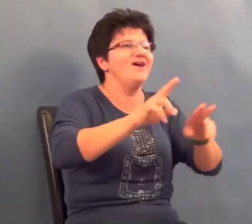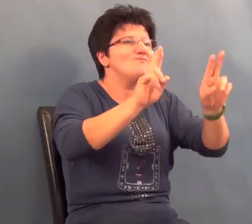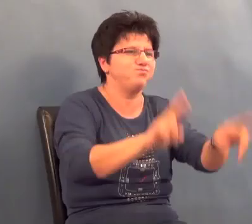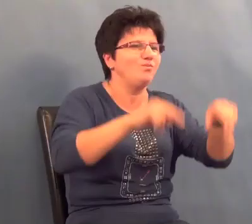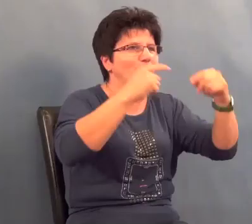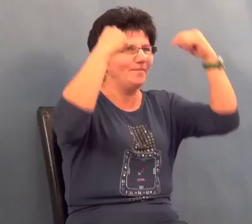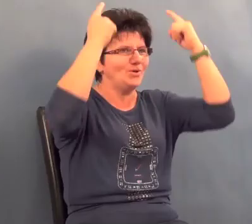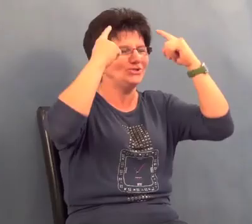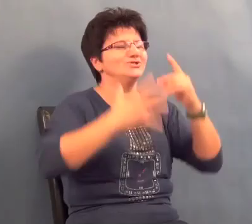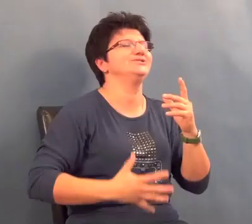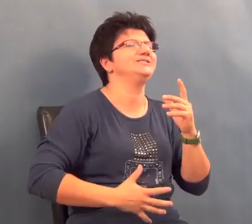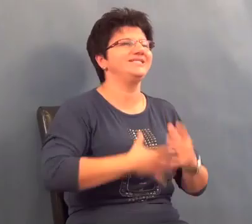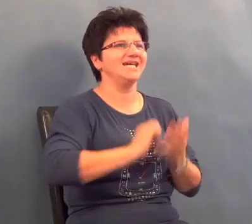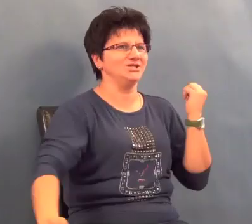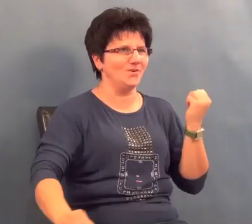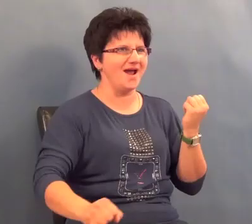Myszka Miki jest przestraszona.